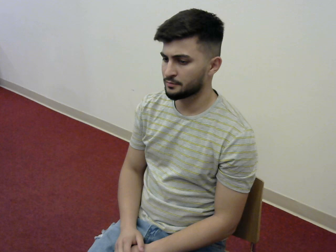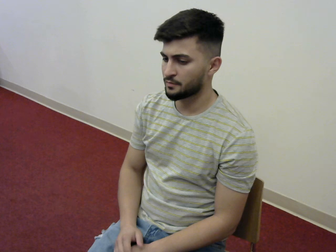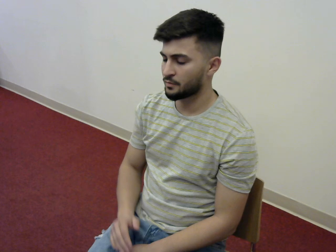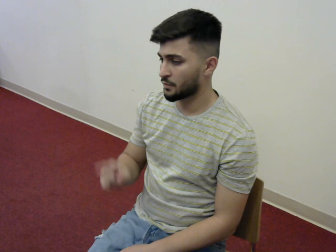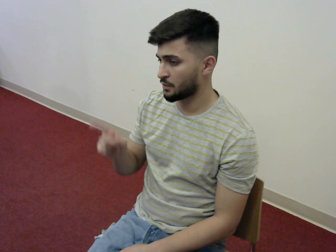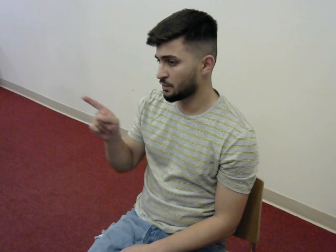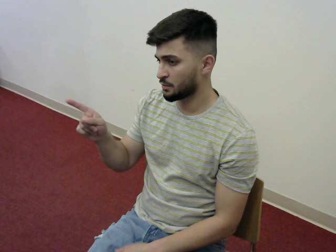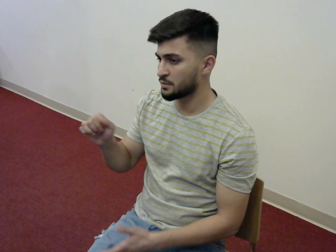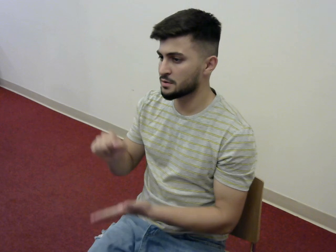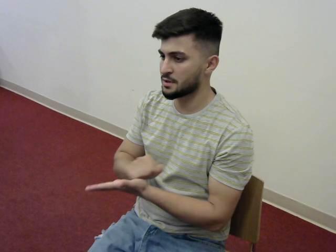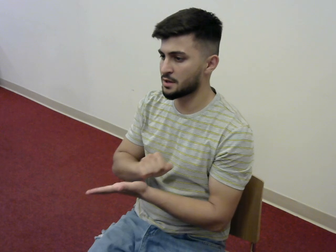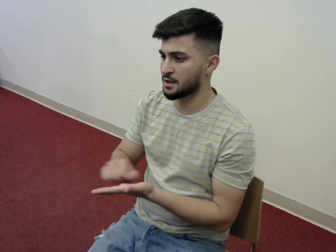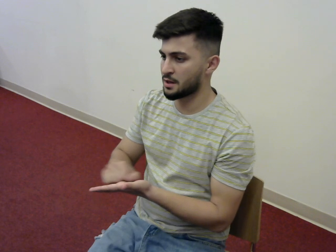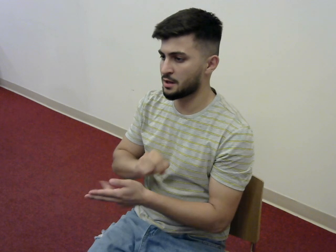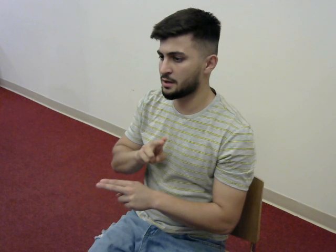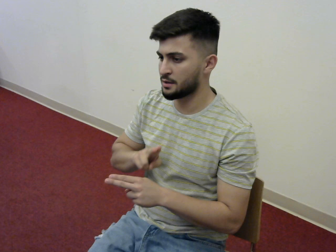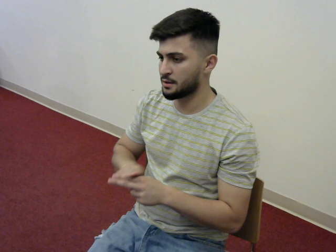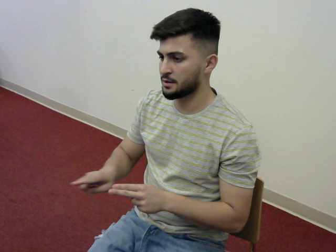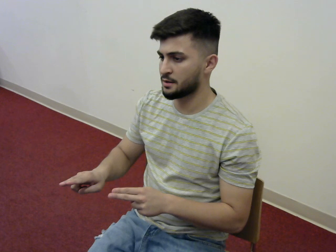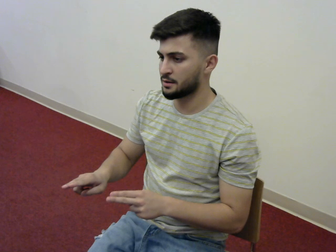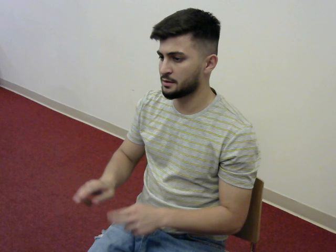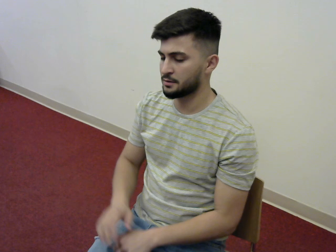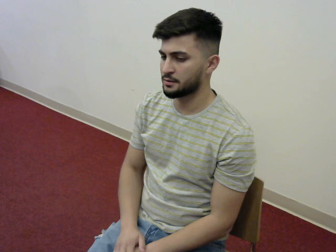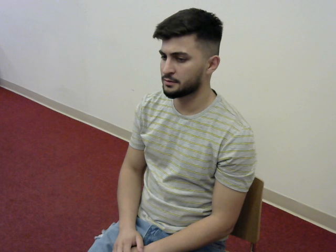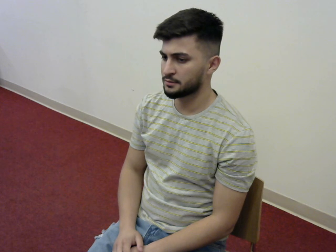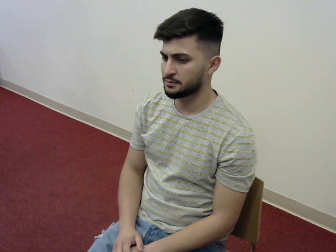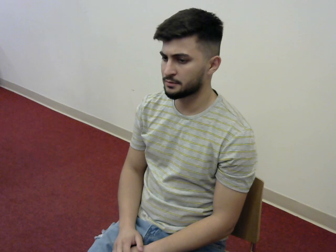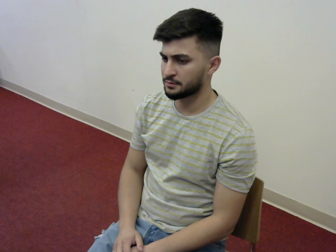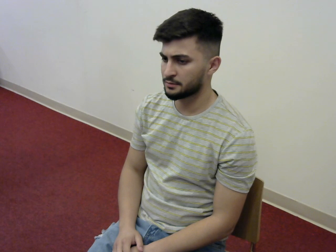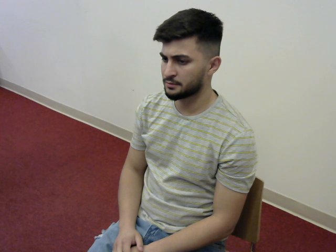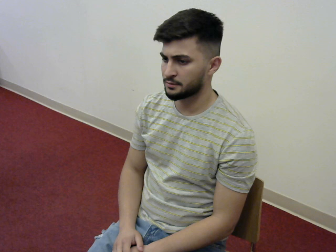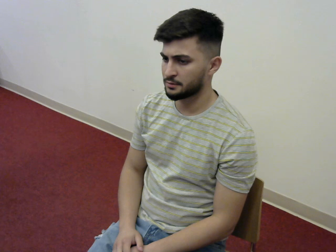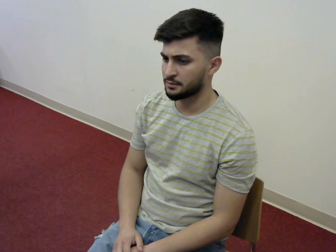O sənədlərini itirib